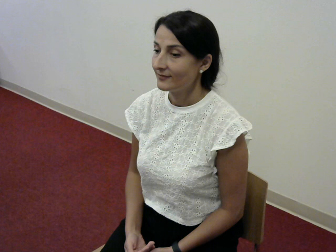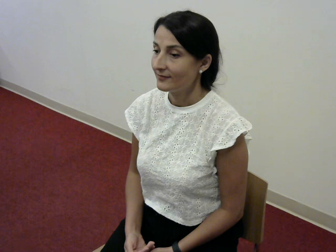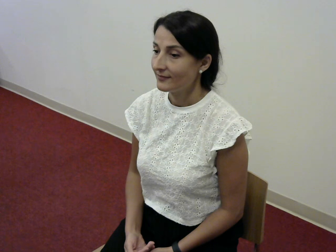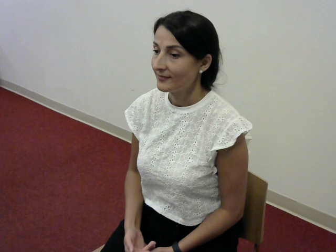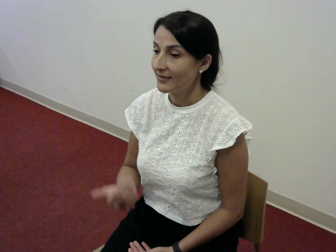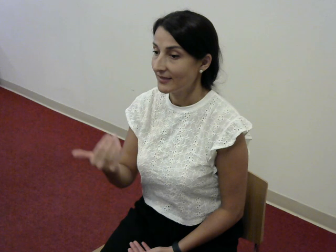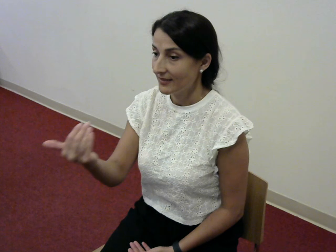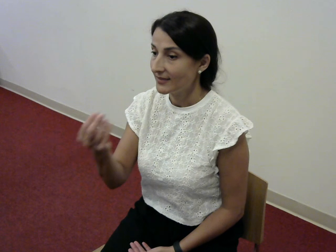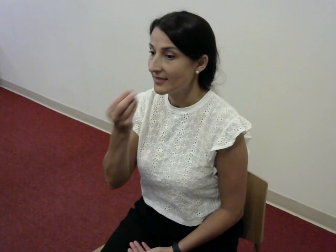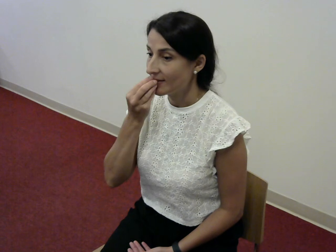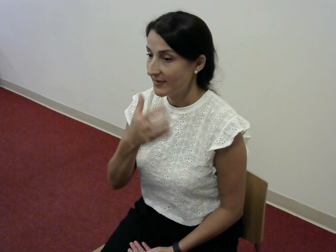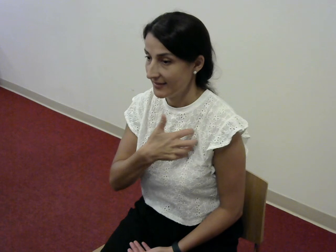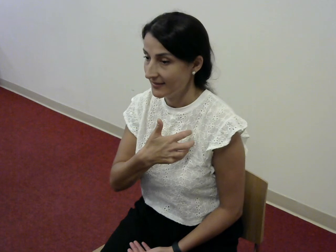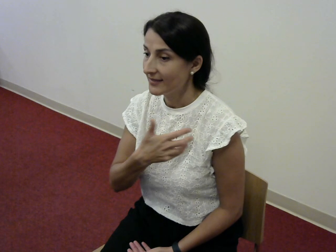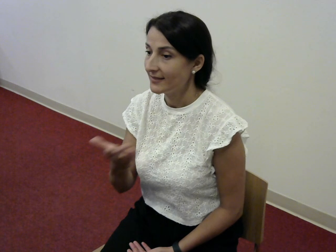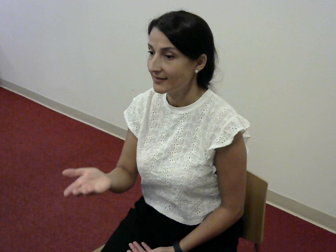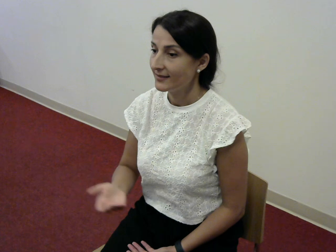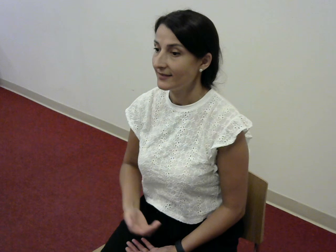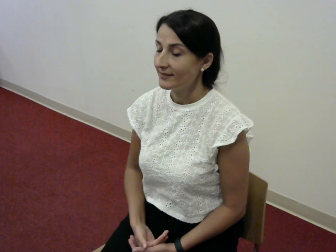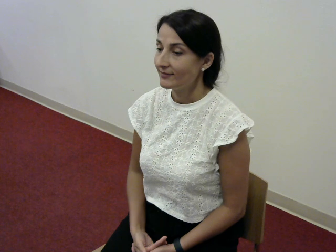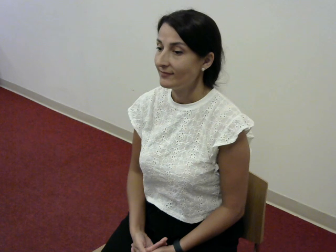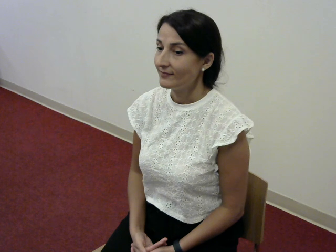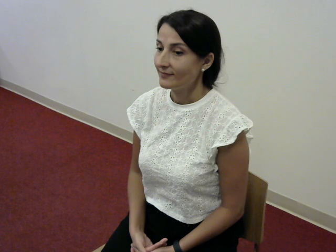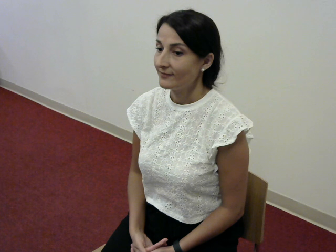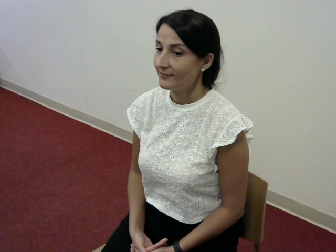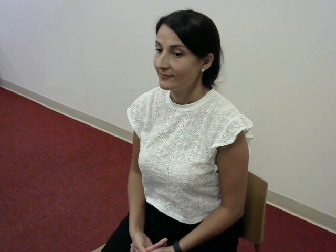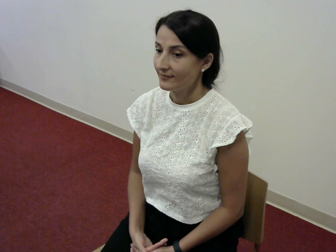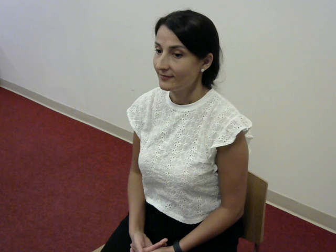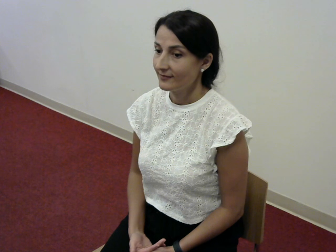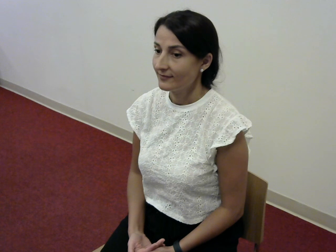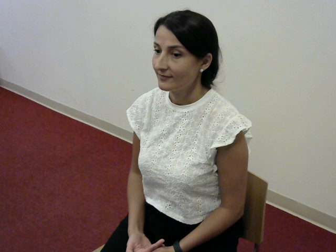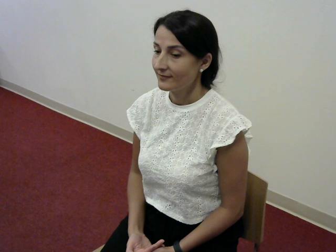Siz yemək istəyirsiniz?